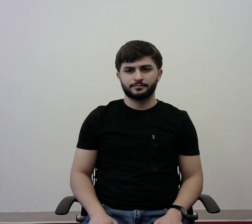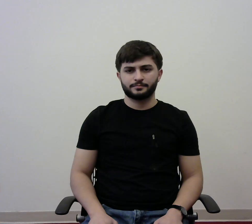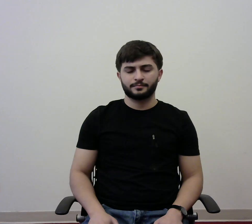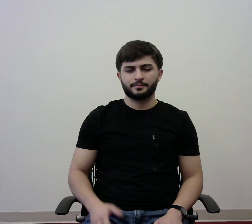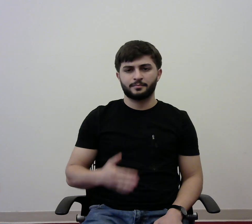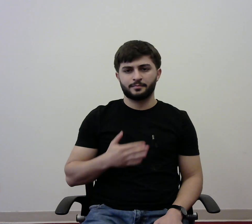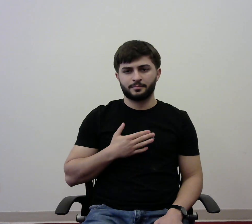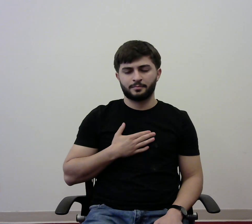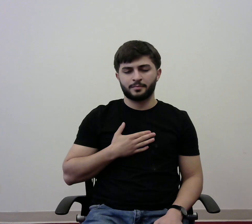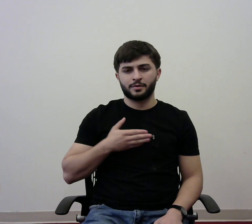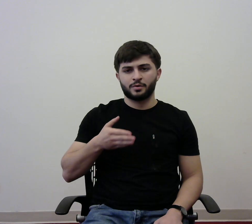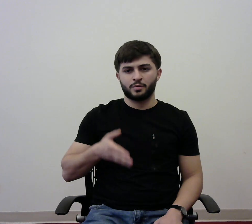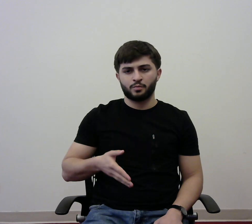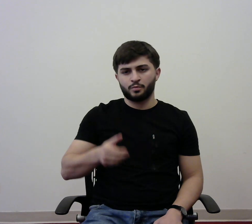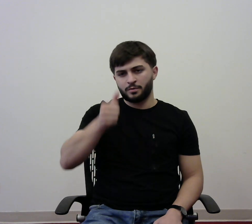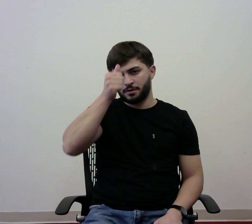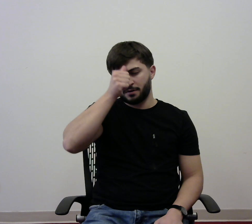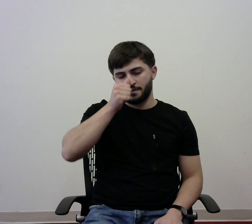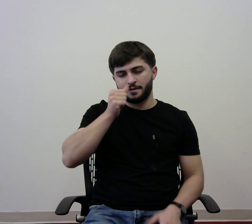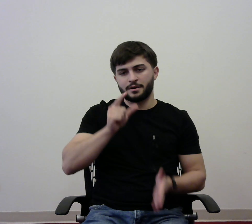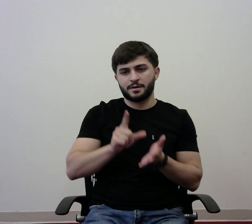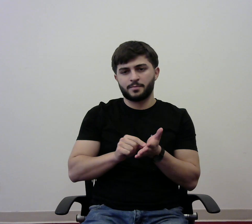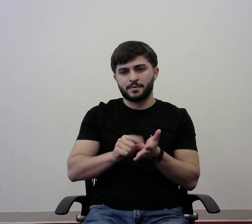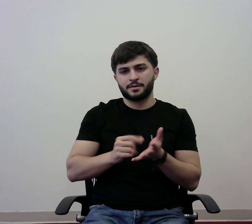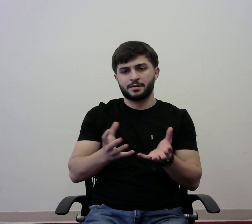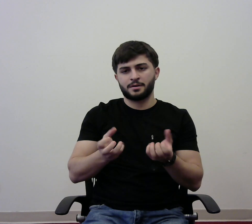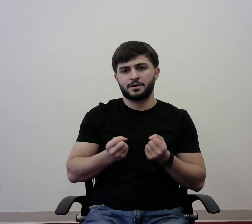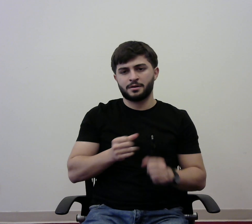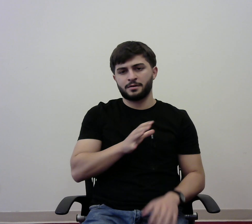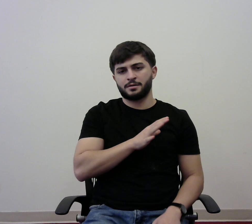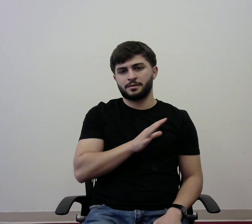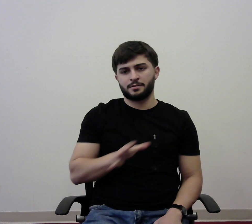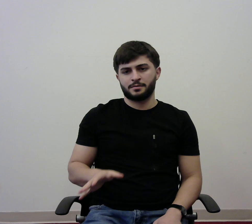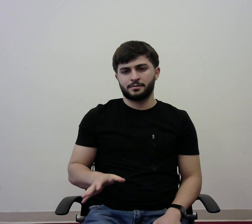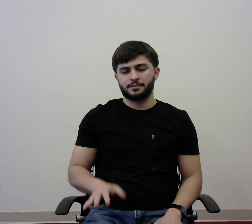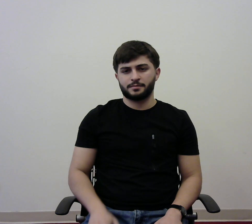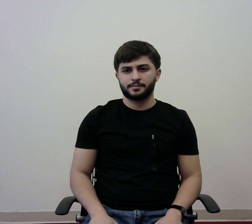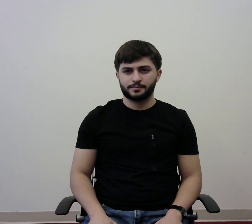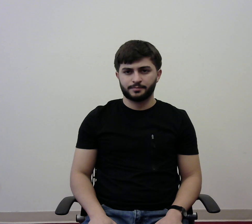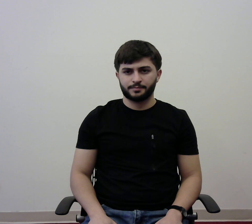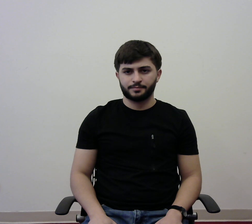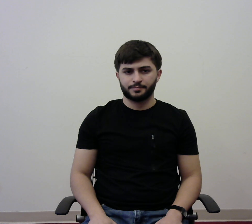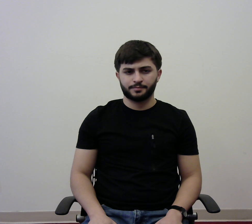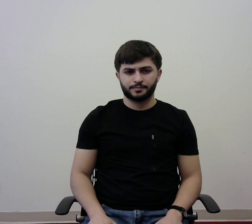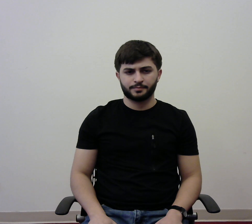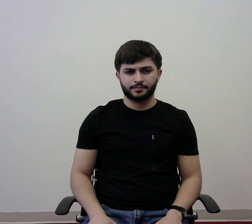Mən bu ay pensiya almamışam